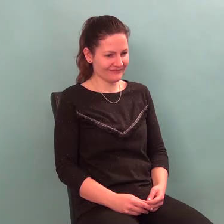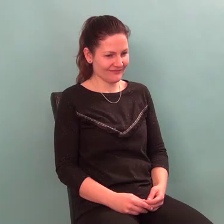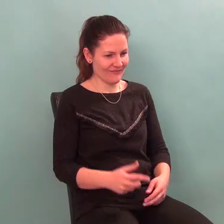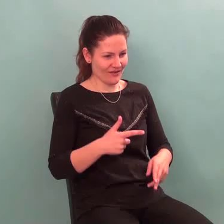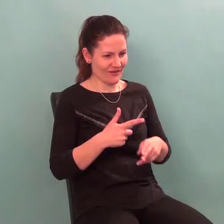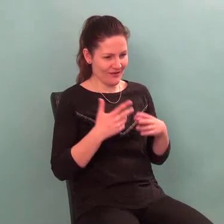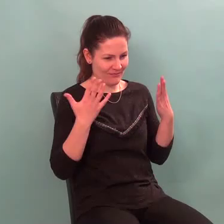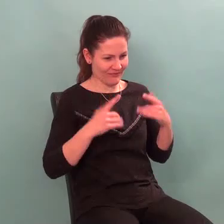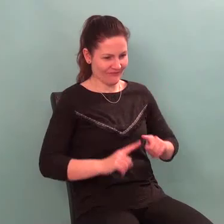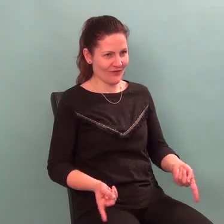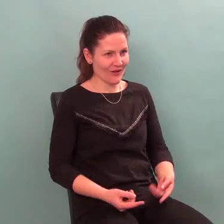Koniom nie wolno się kąpać.